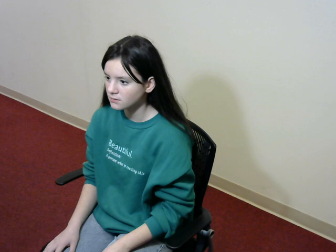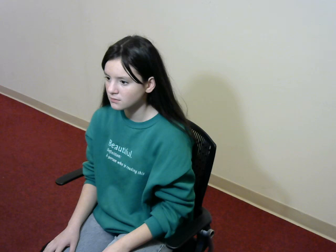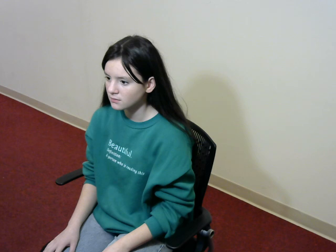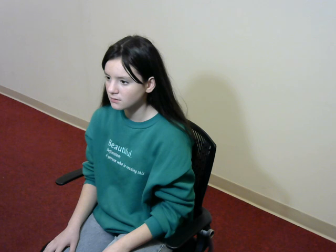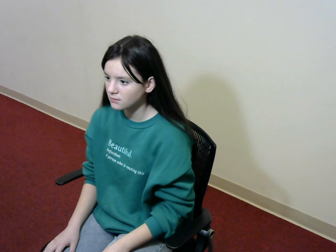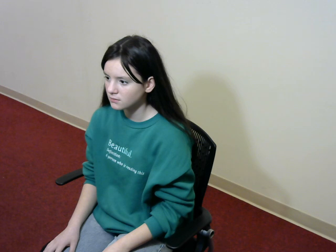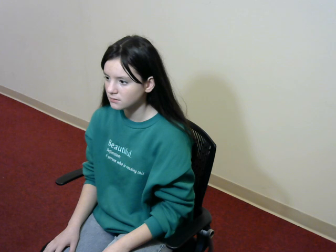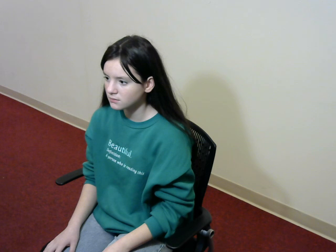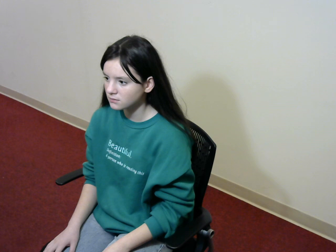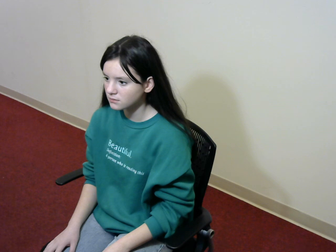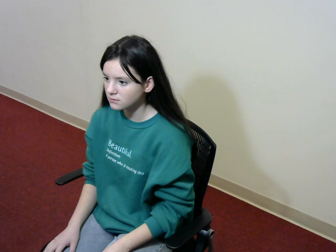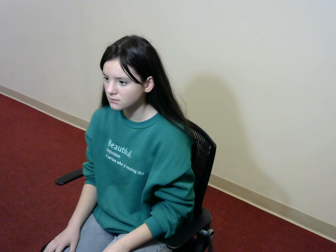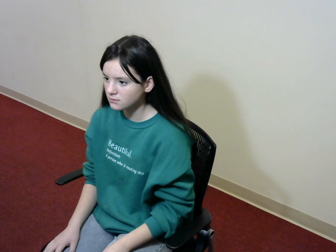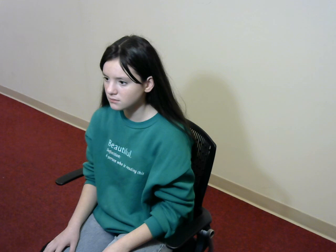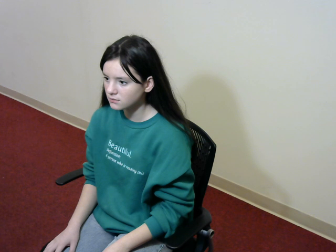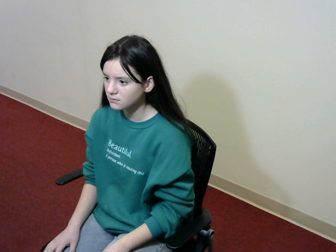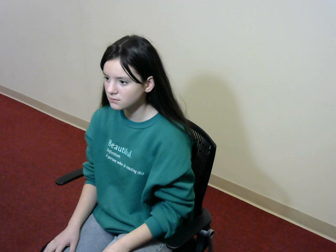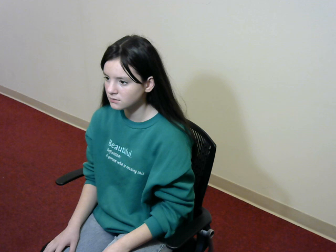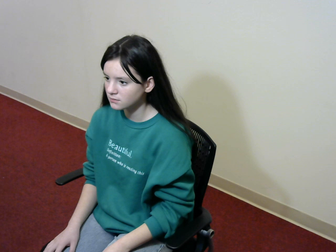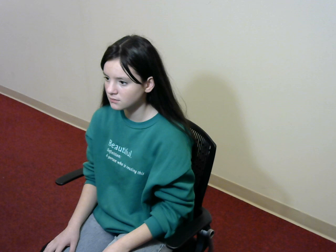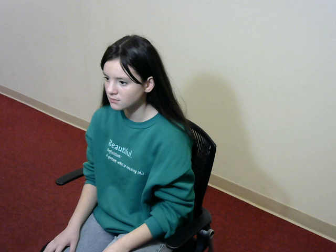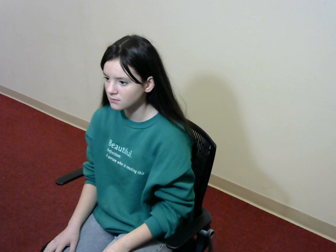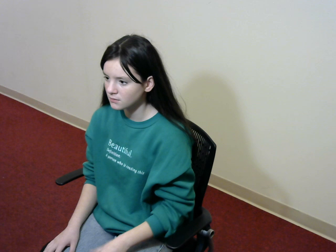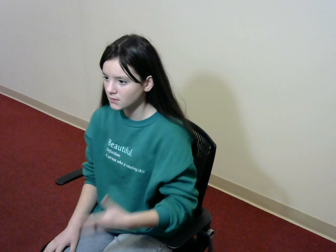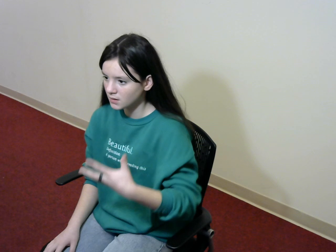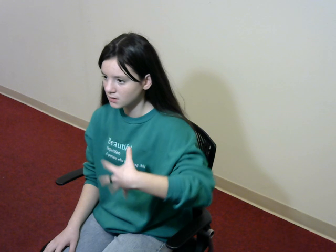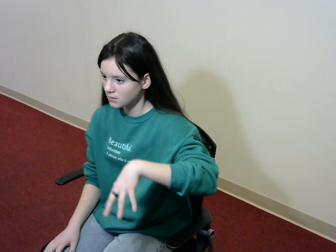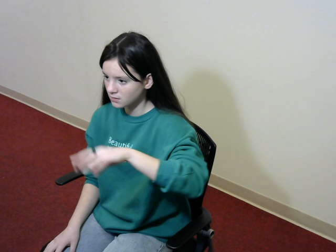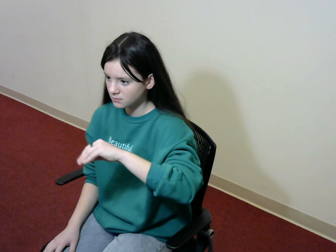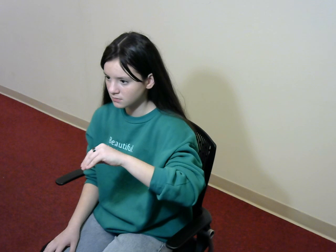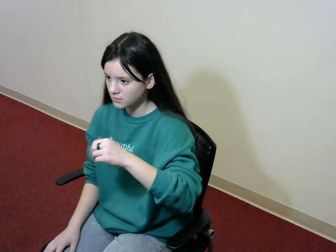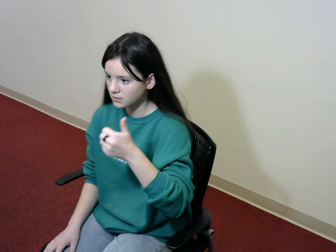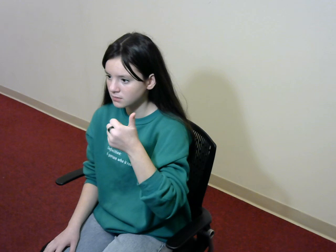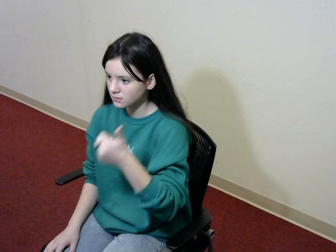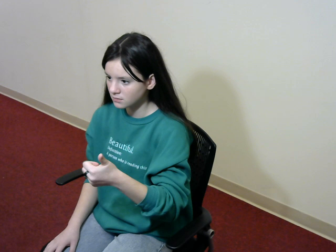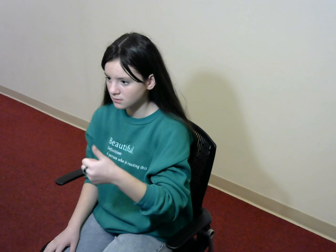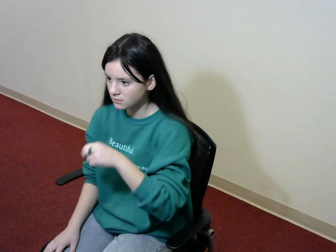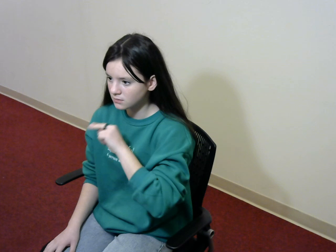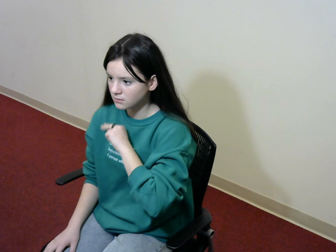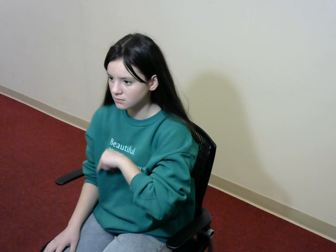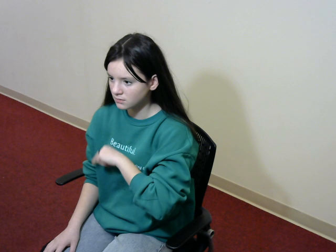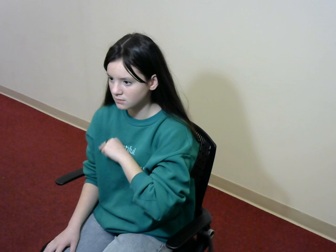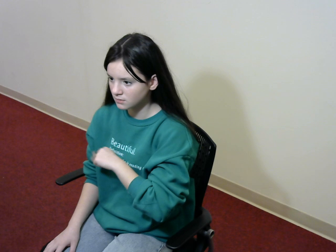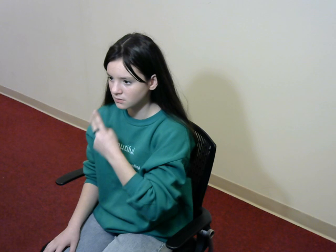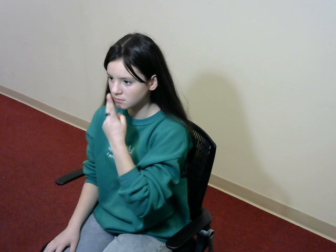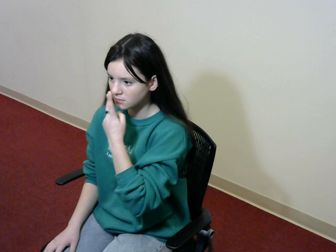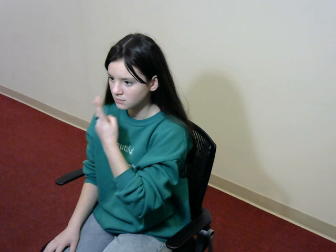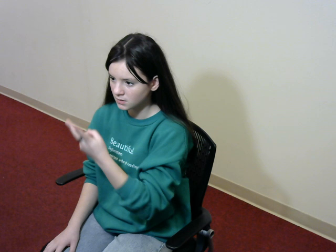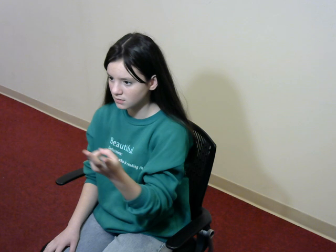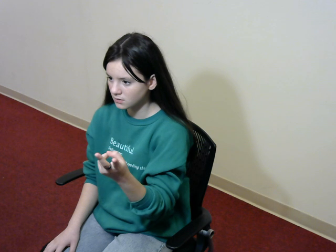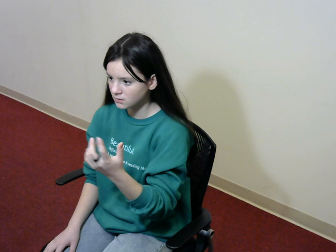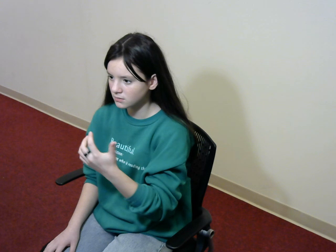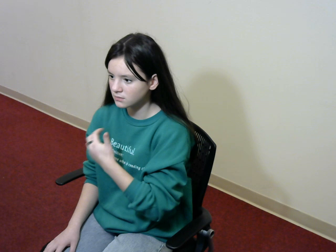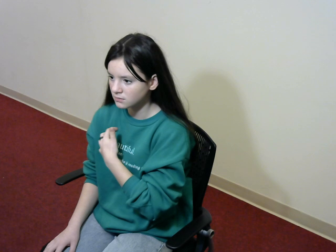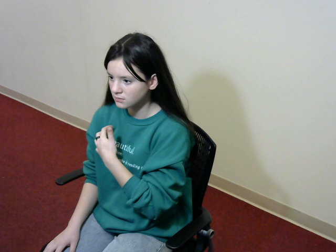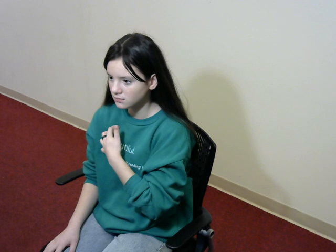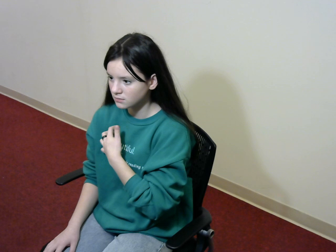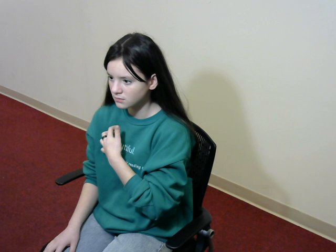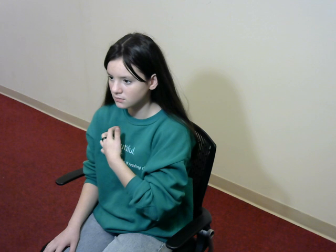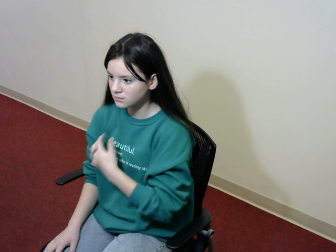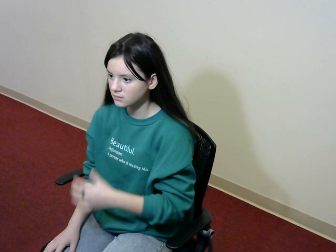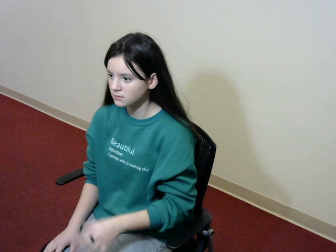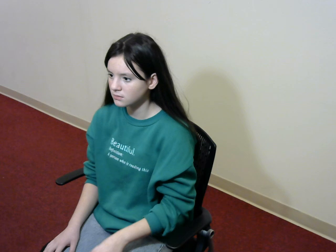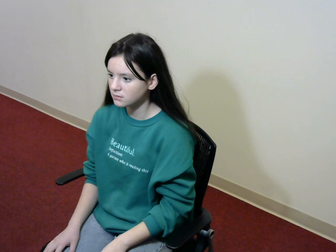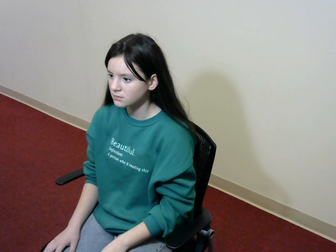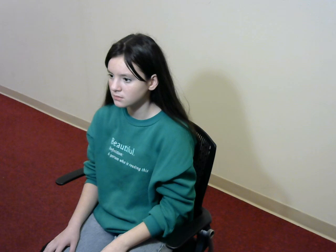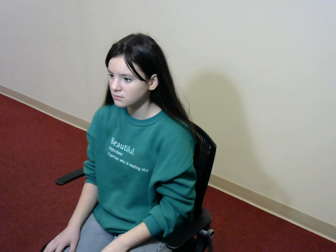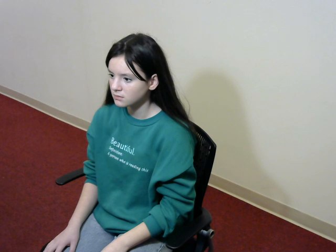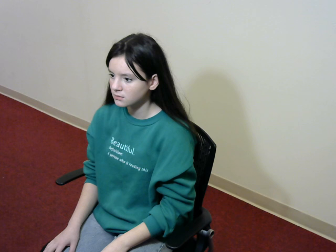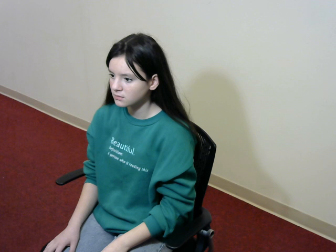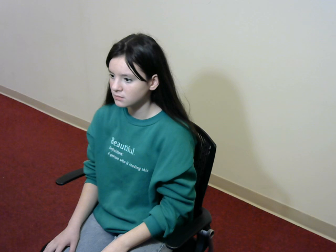Hamı yaxşı işlər görmək istəyir